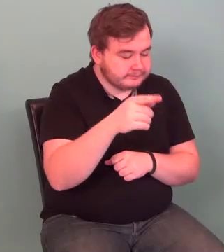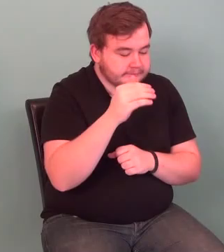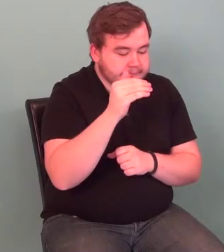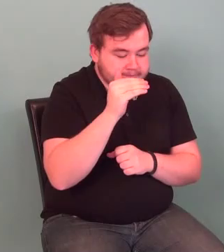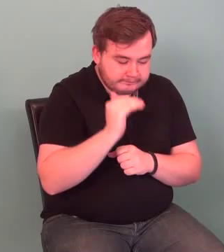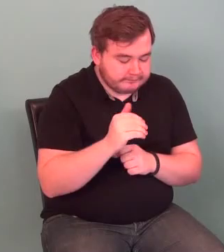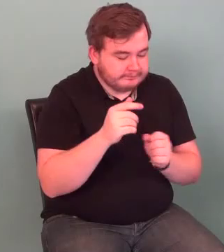Następny...